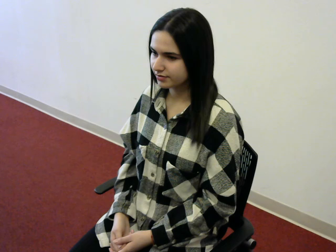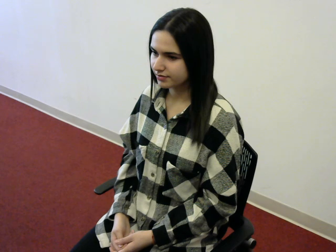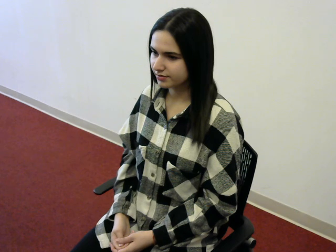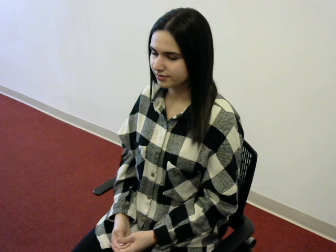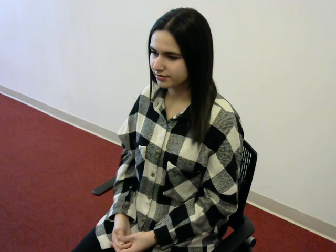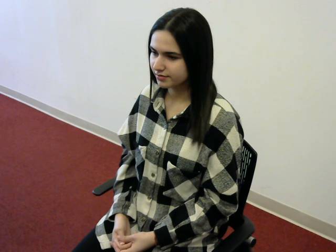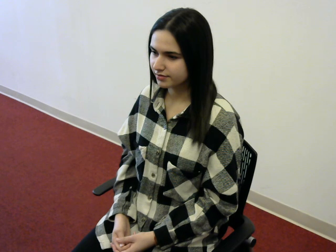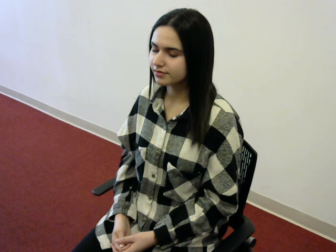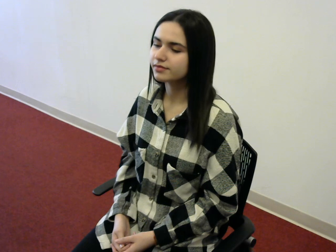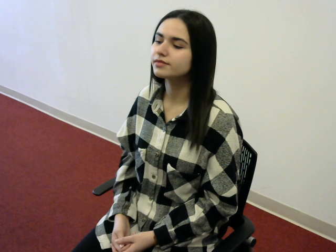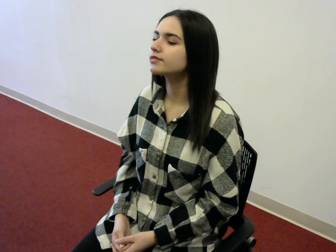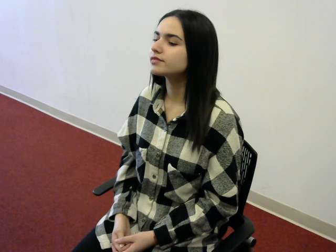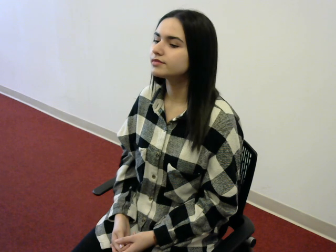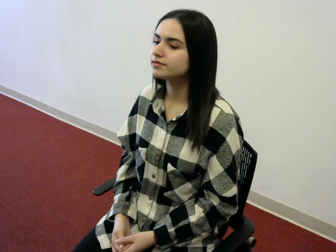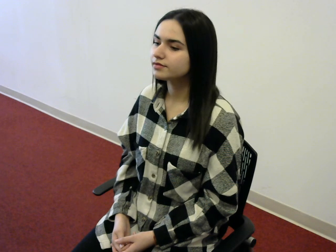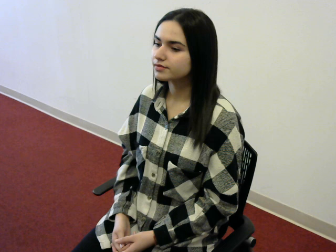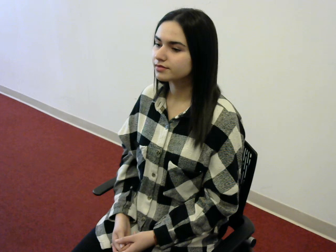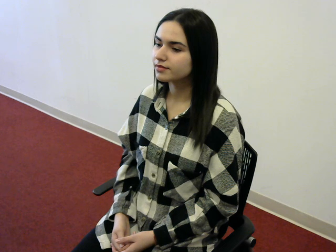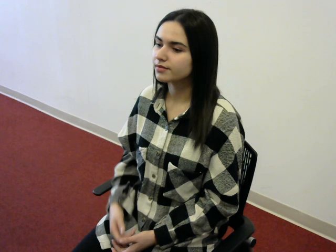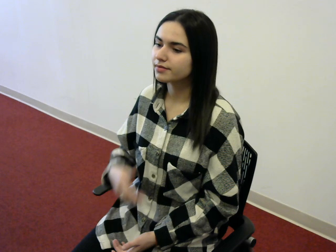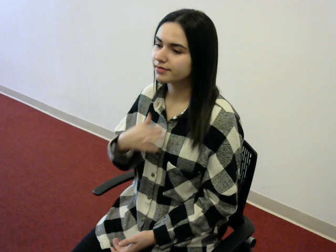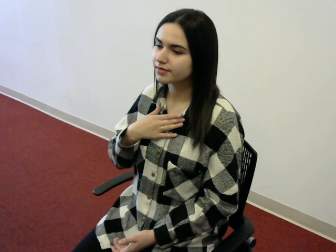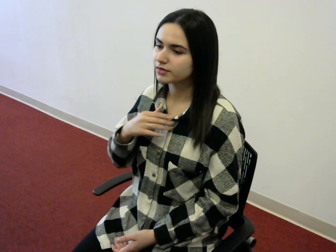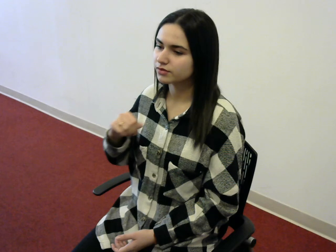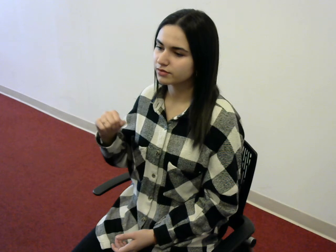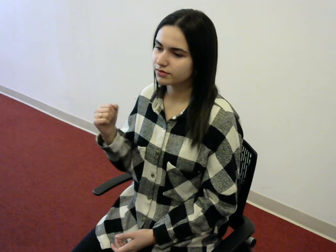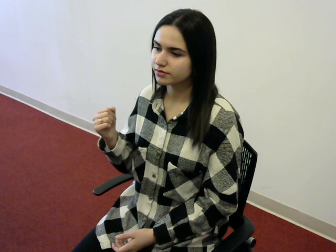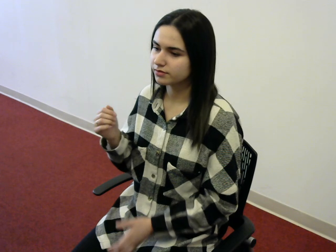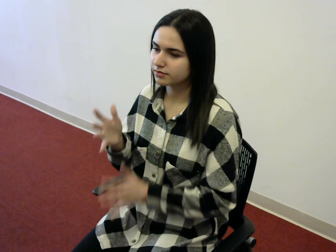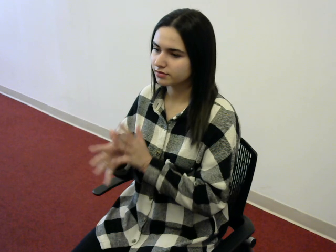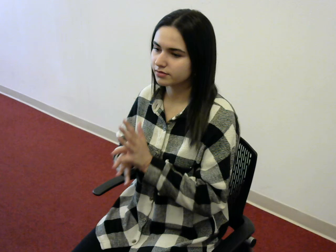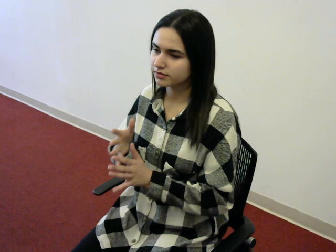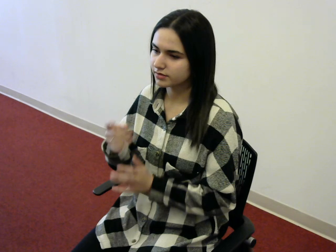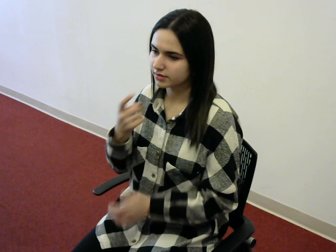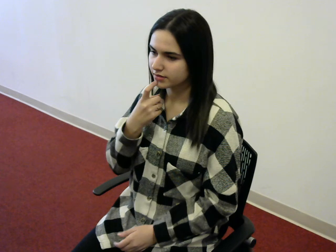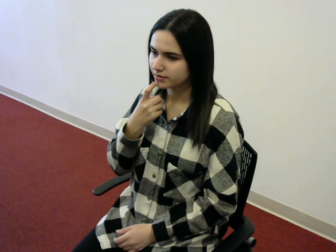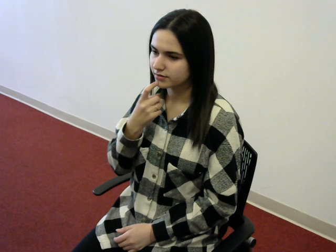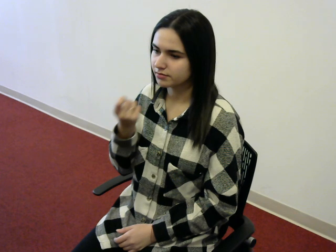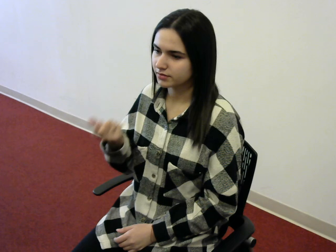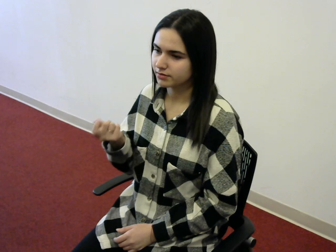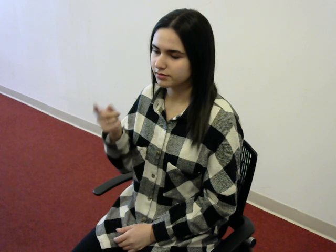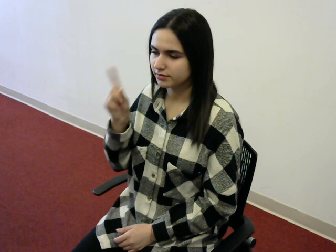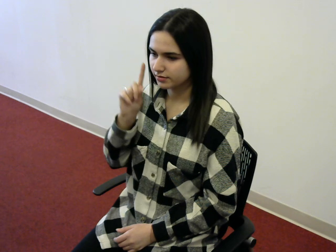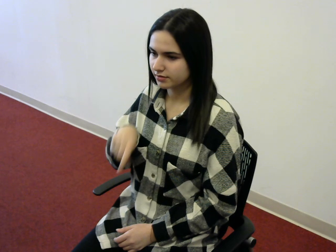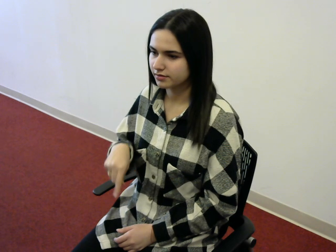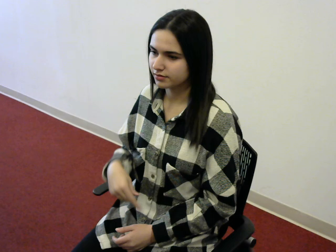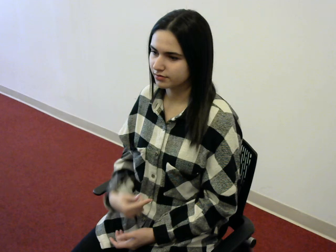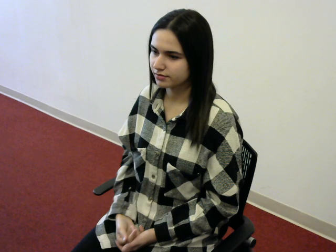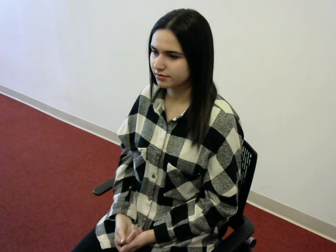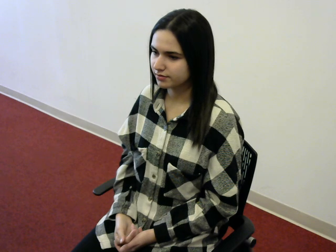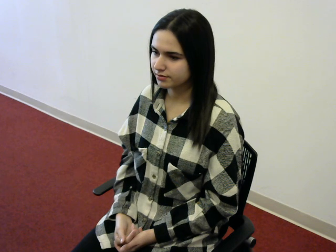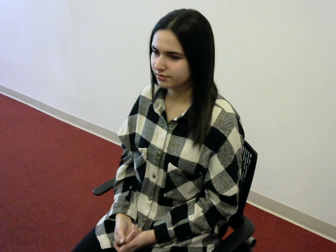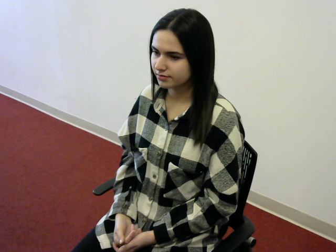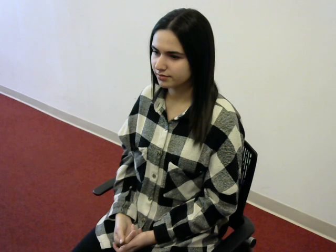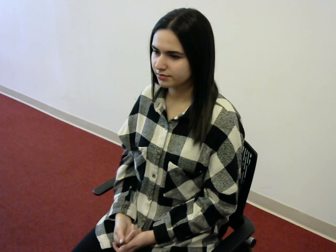Mənim dostum jest dilini azca bilir